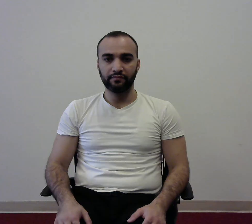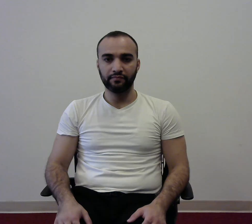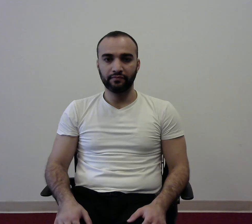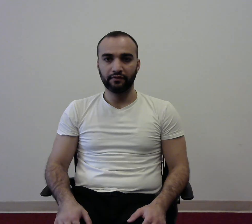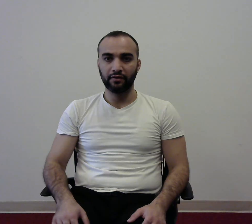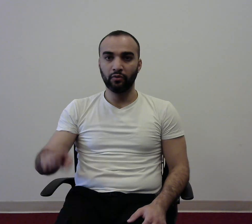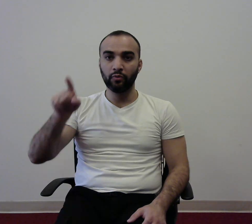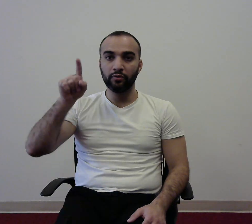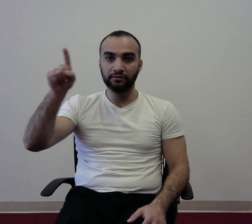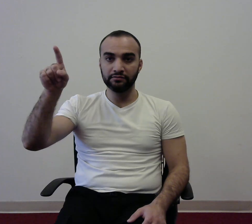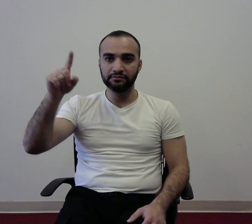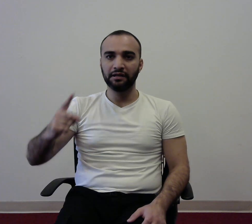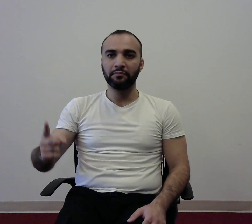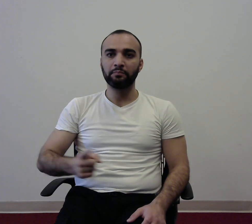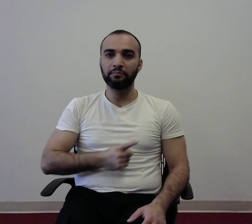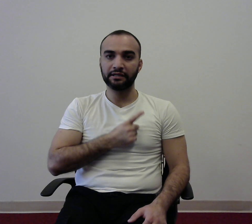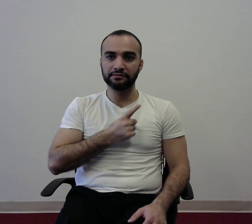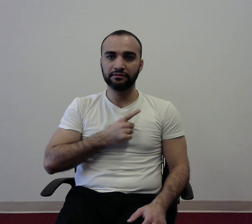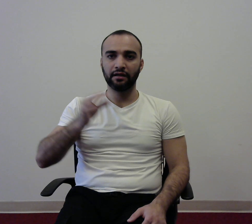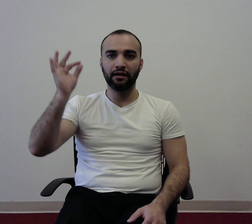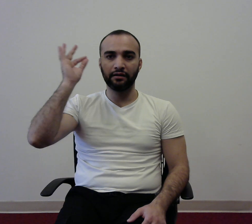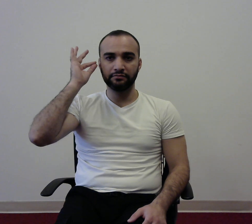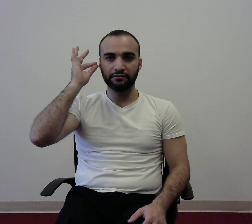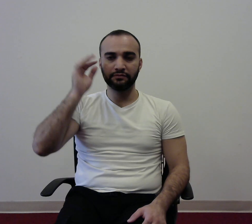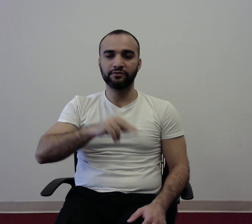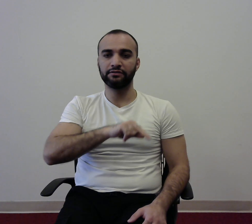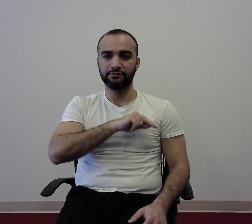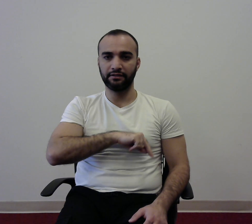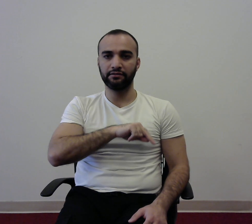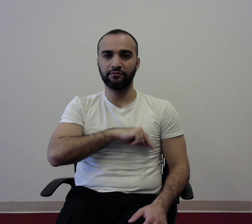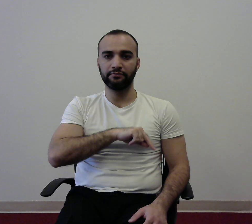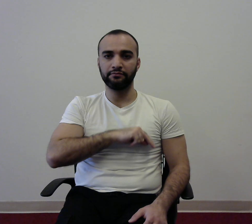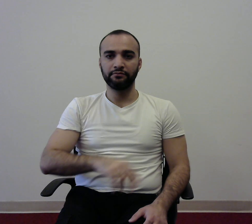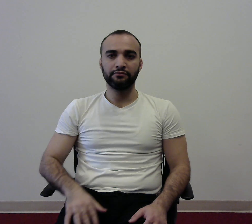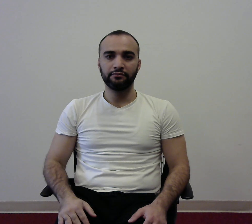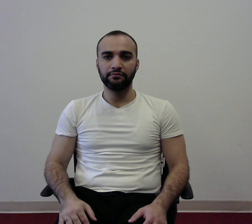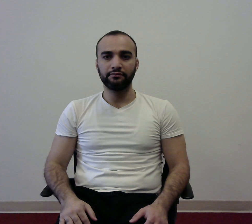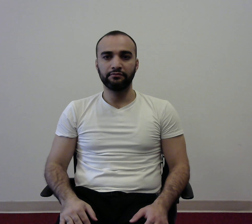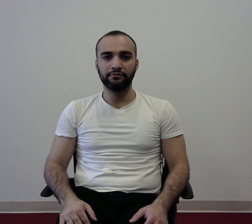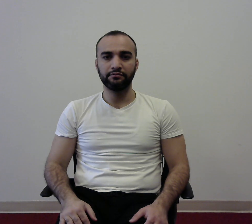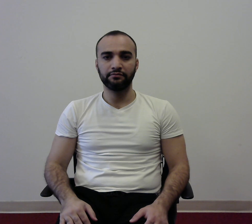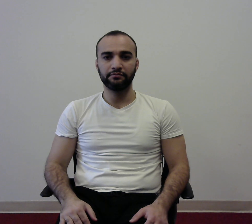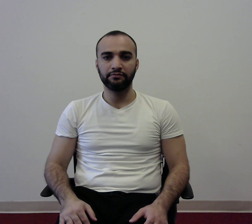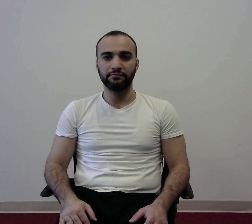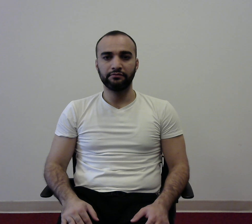Orda professional həkimlər çalışır